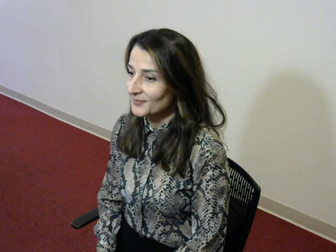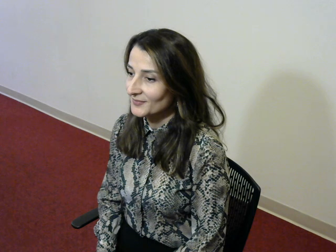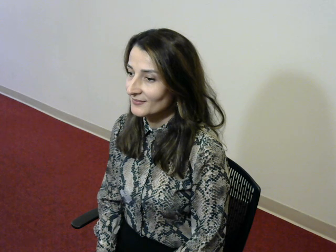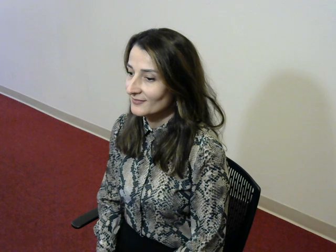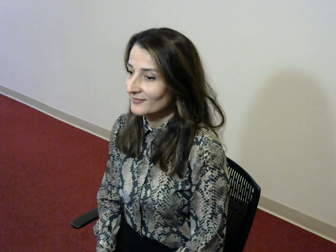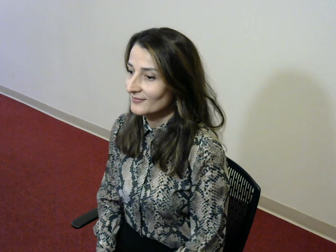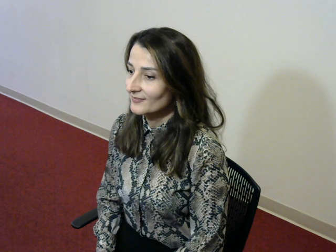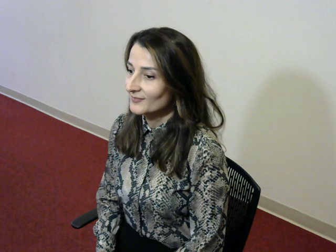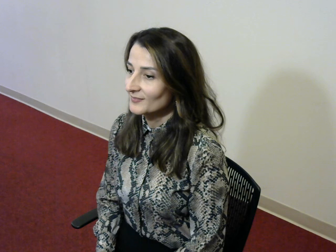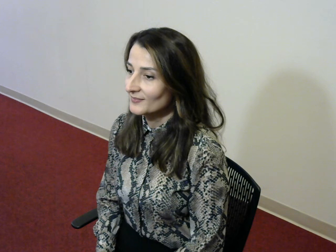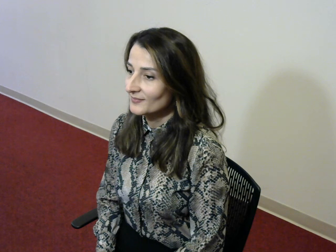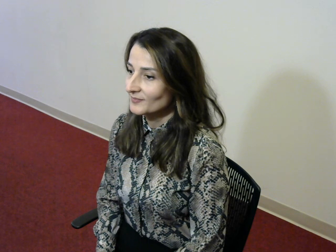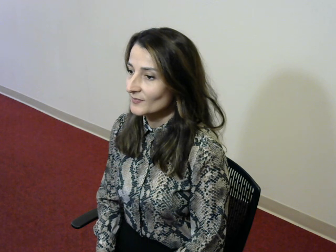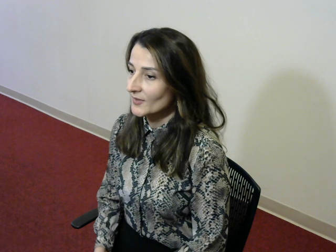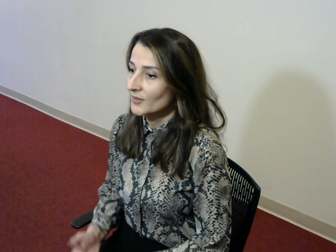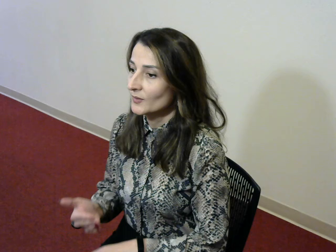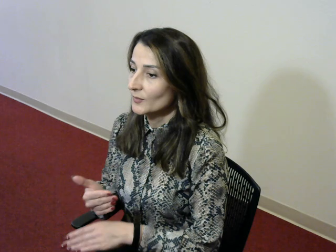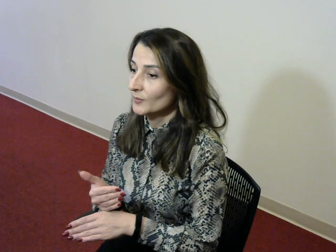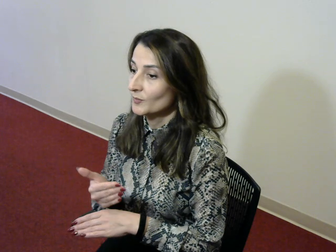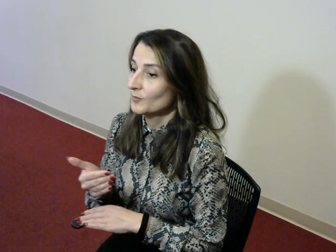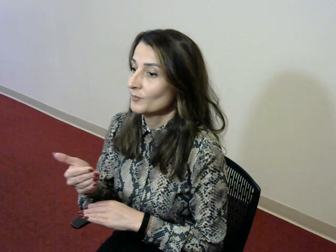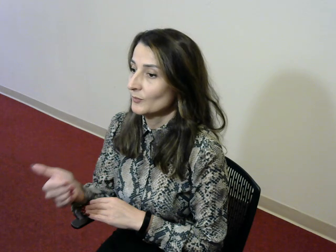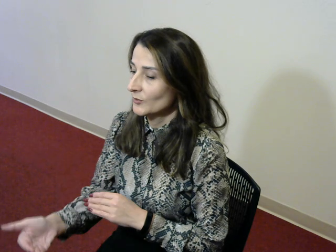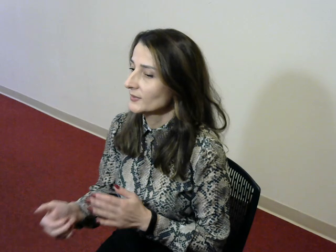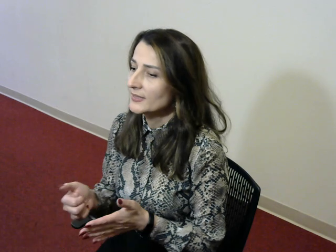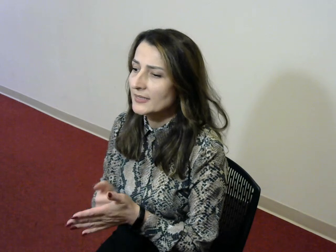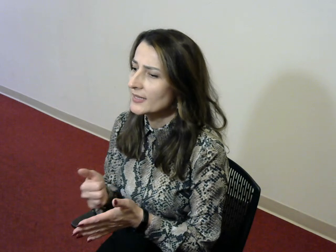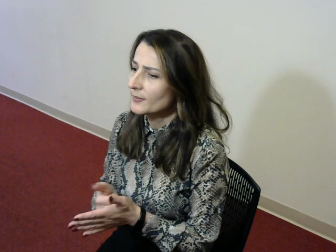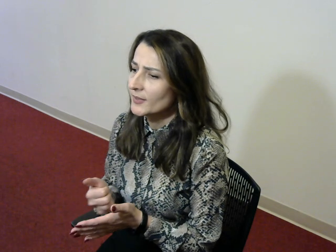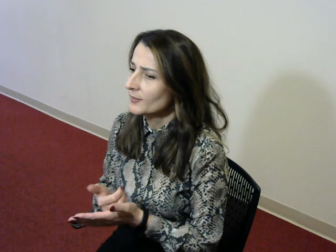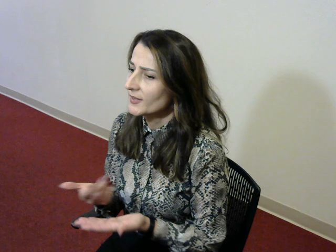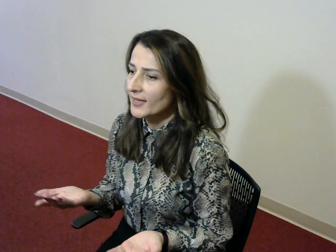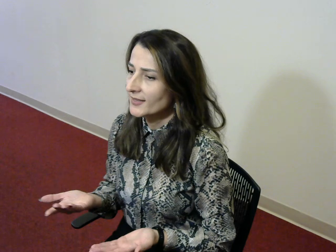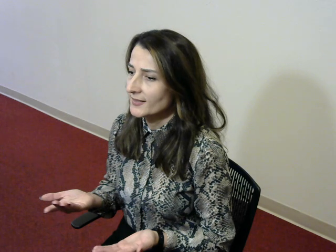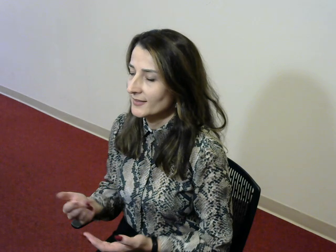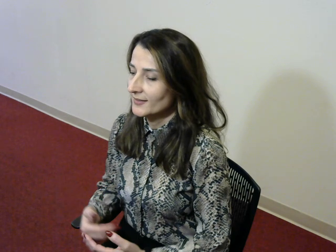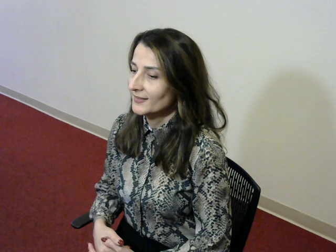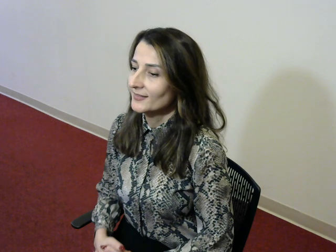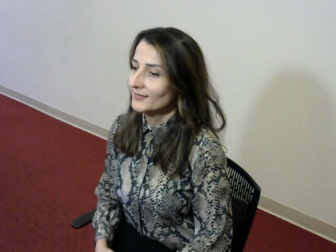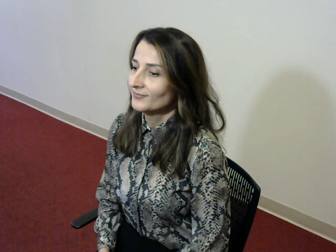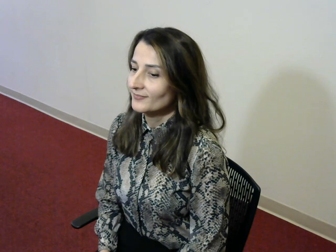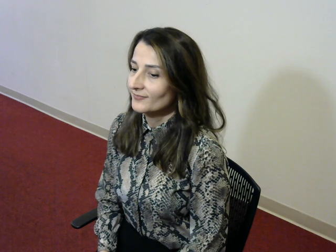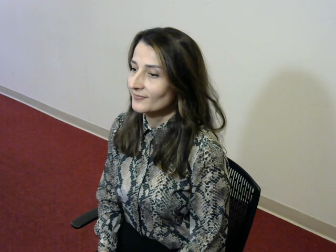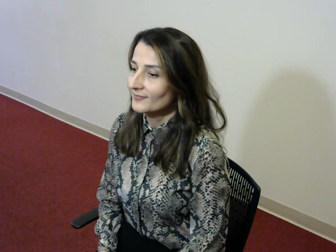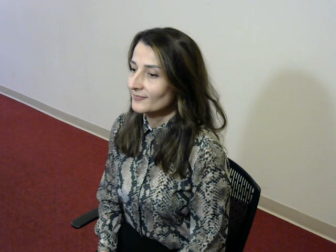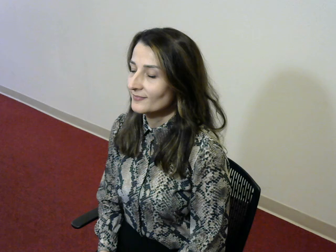Gecikməyinizin səbəbi nədir?